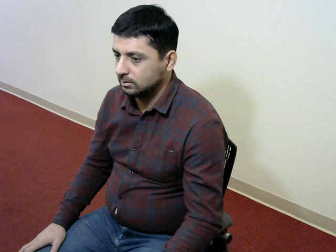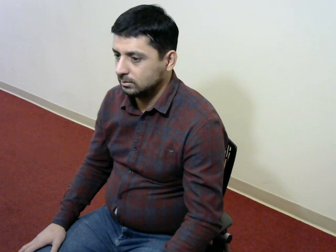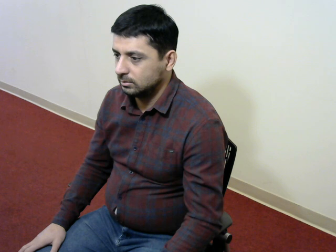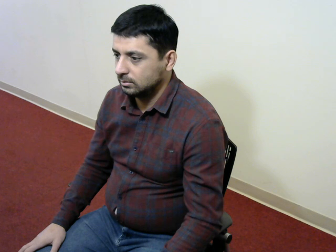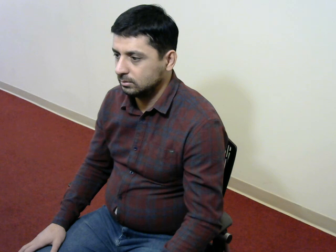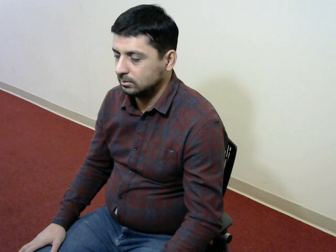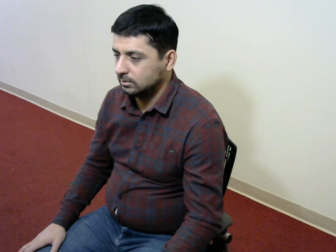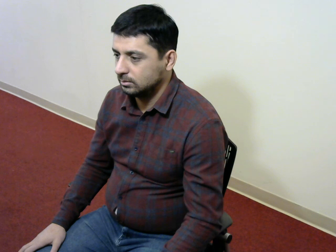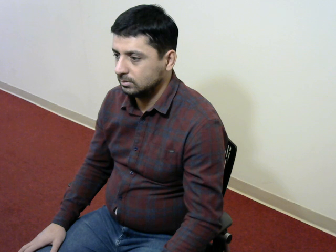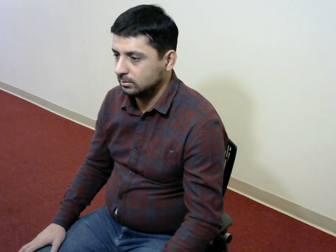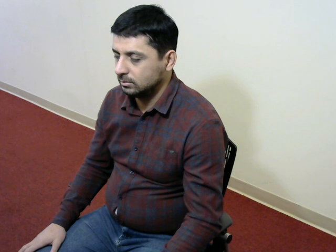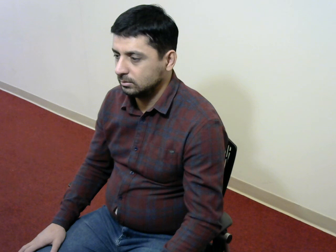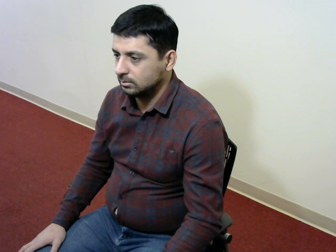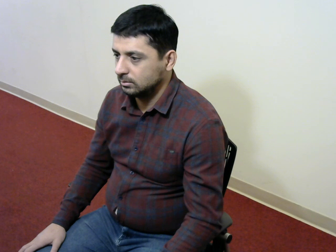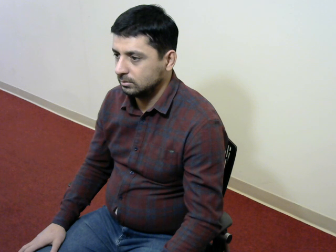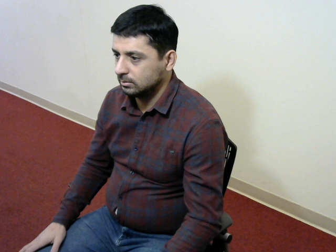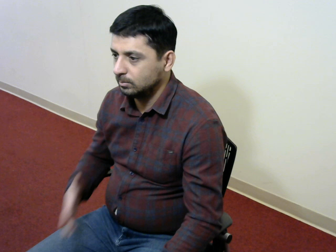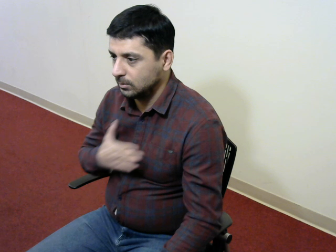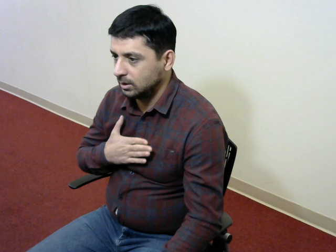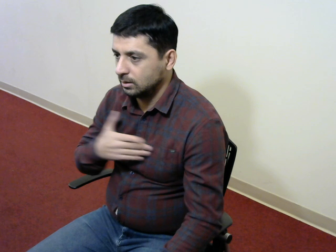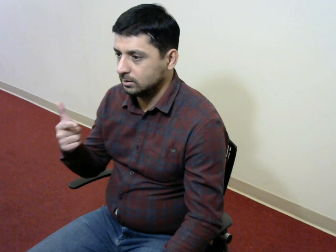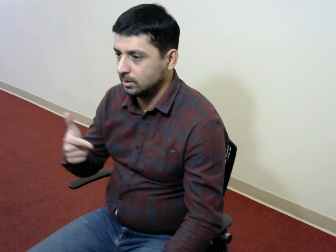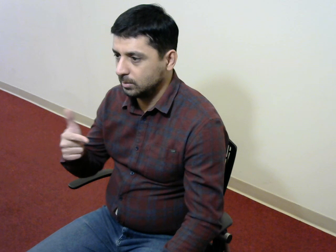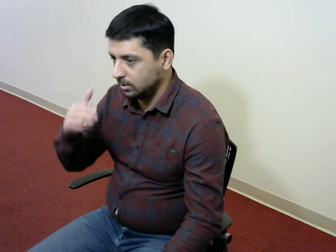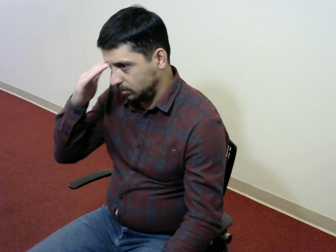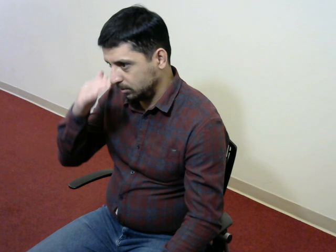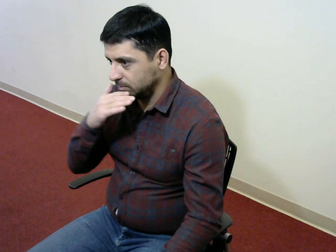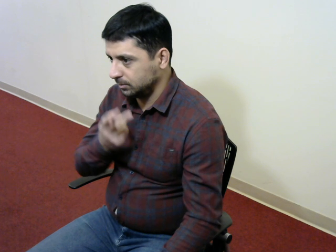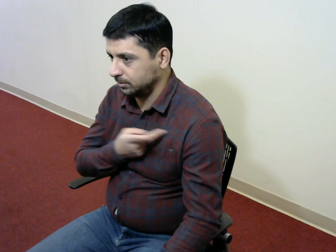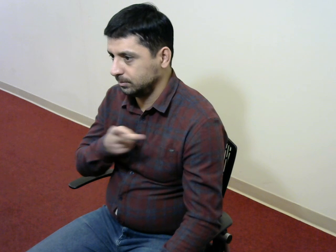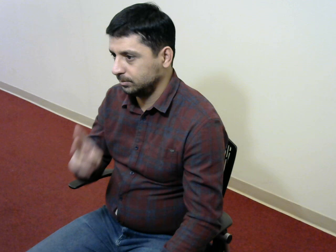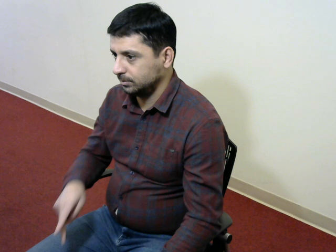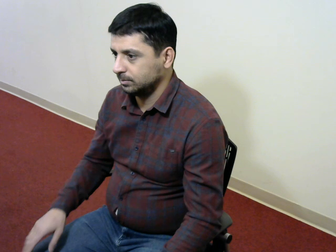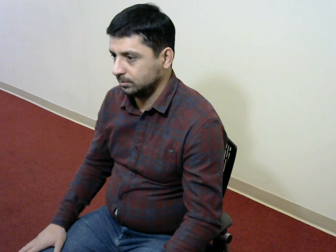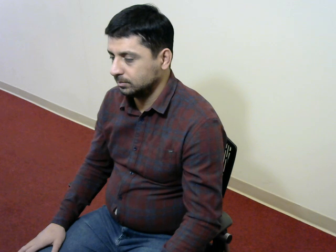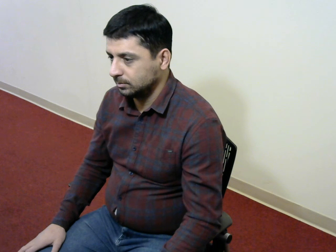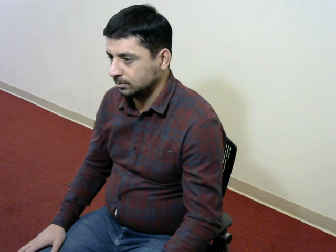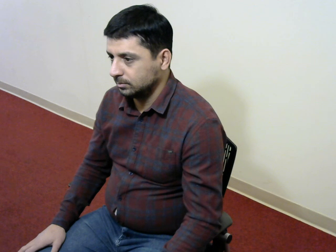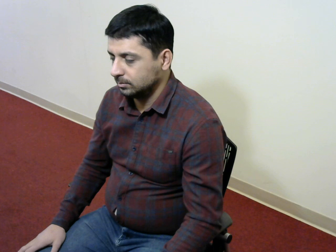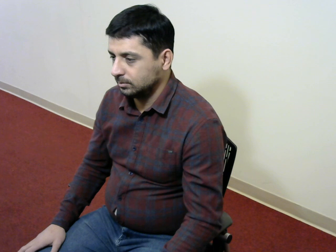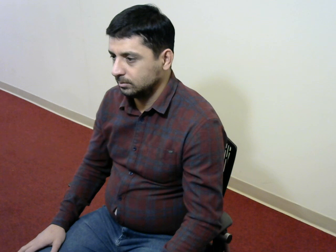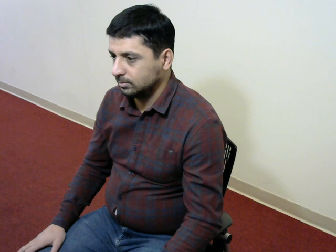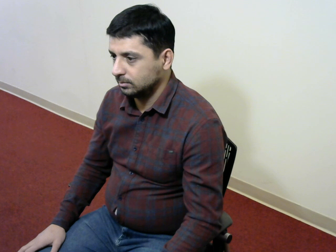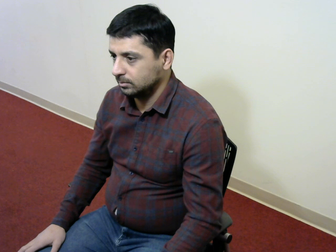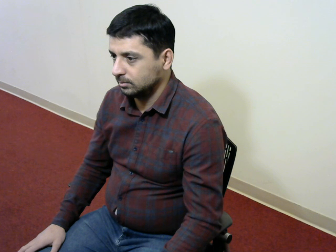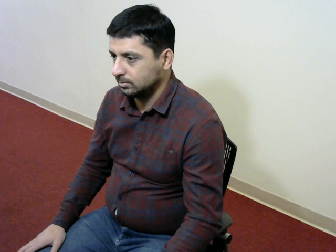Mənim qayınatam rəhmətə gedib